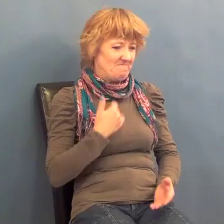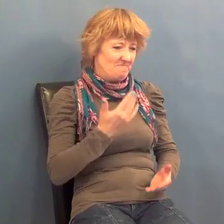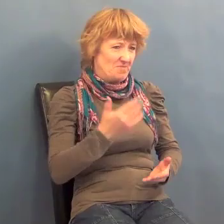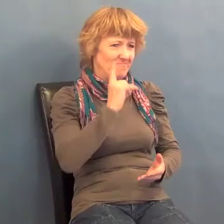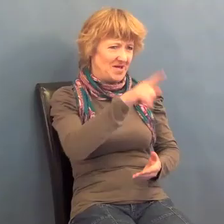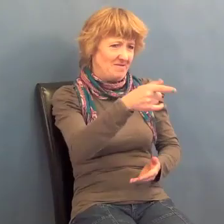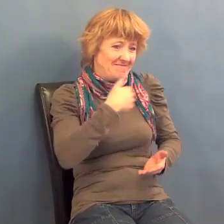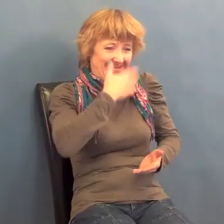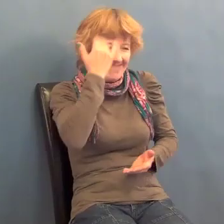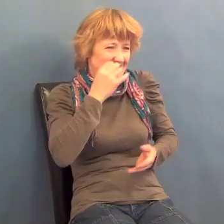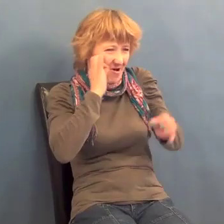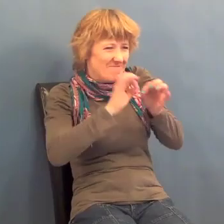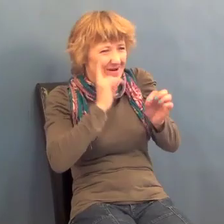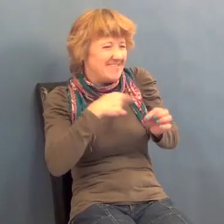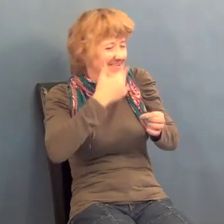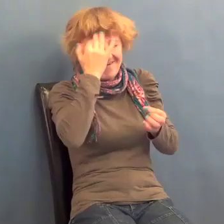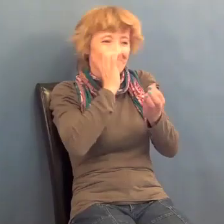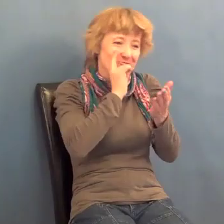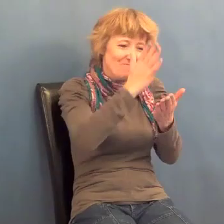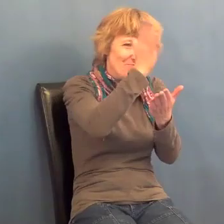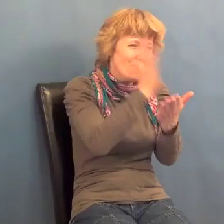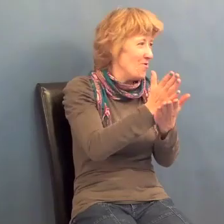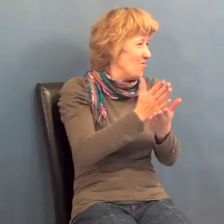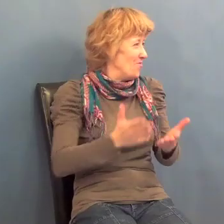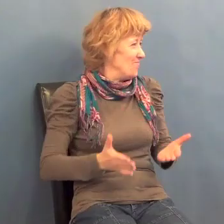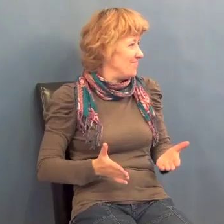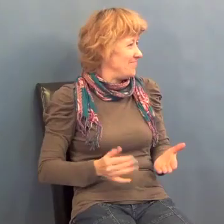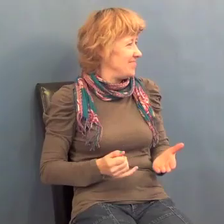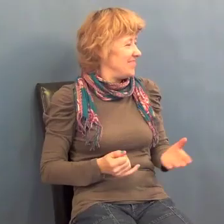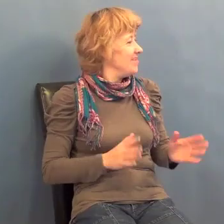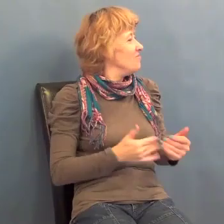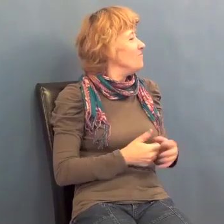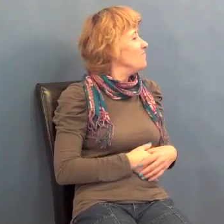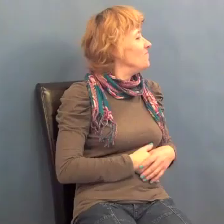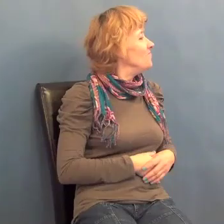Tak, może masz rację, nie wiem, nie jestem pewna, może to być pół na pół, nie wiem.